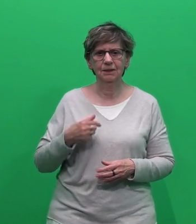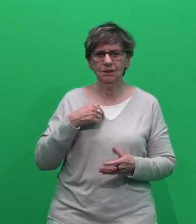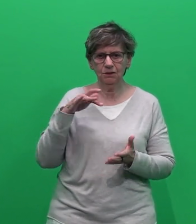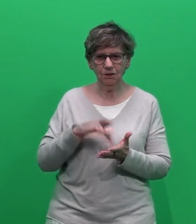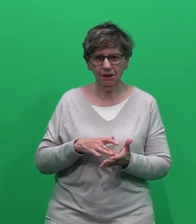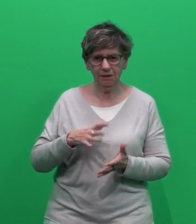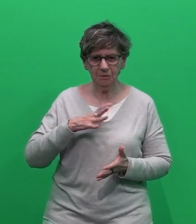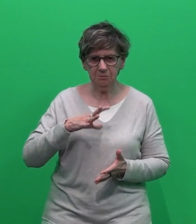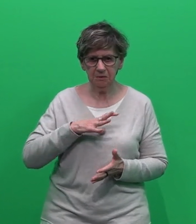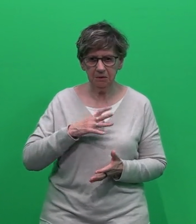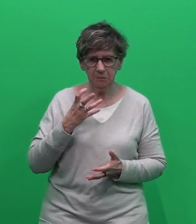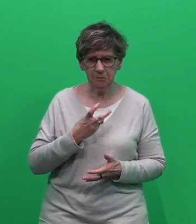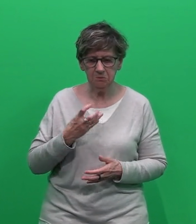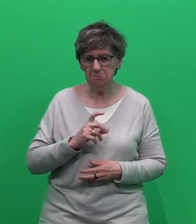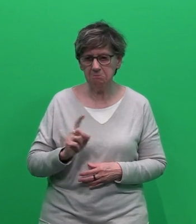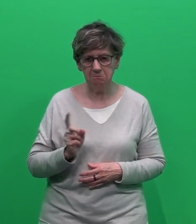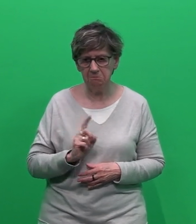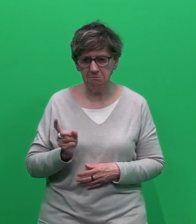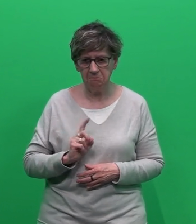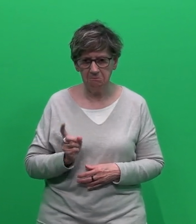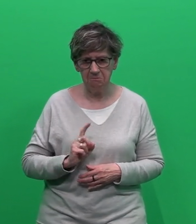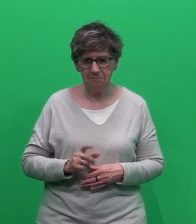No m'escou quan orino.